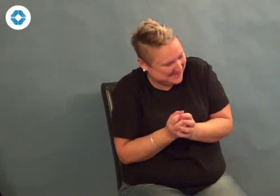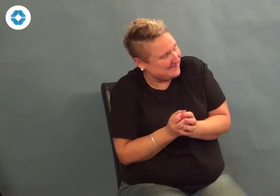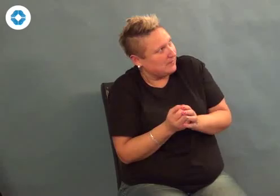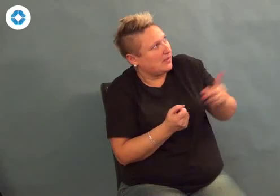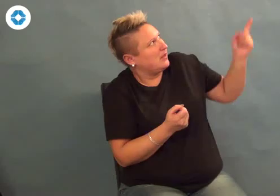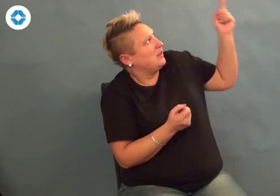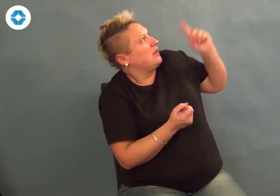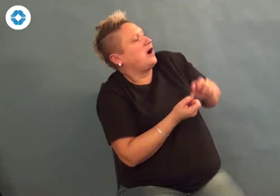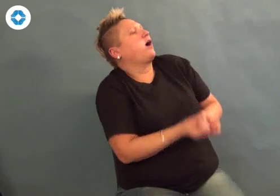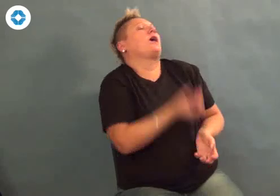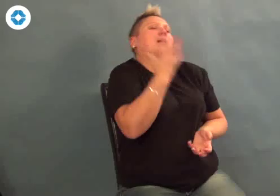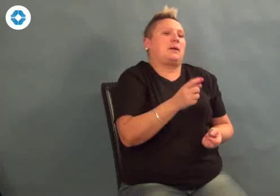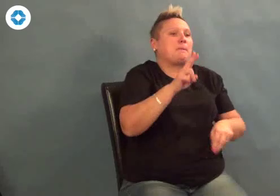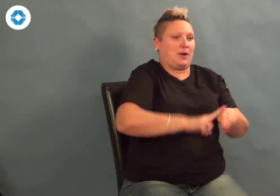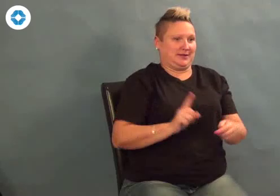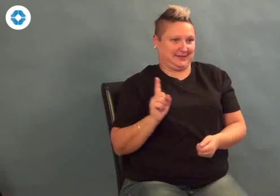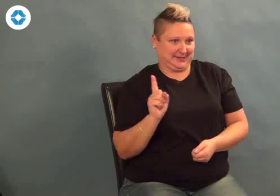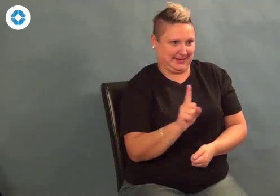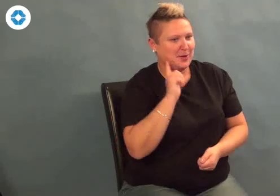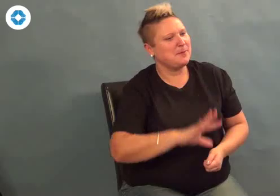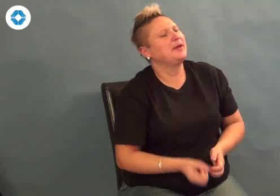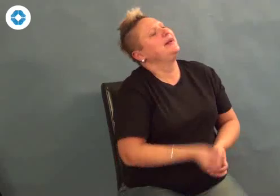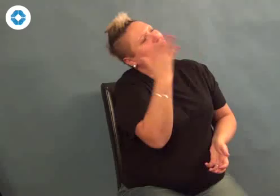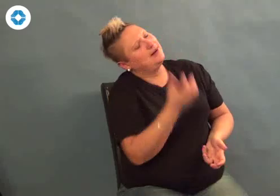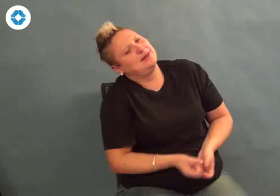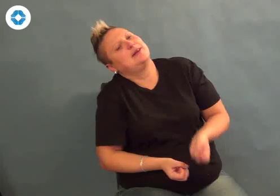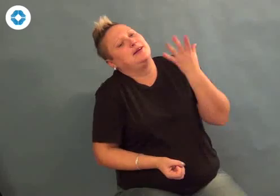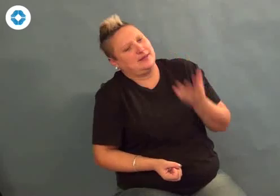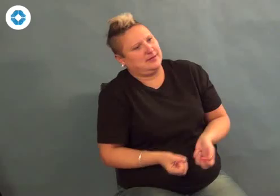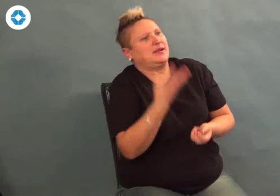Gdy zauważa nadchodzącego policjanta, szybko wyrzuca kamień i udaje, że nic się nie stało, że tylko bawi się w podrzucanie kamieni.